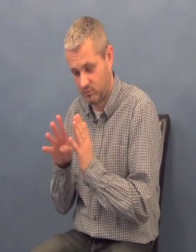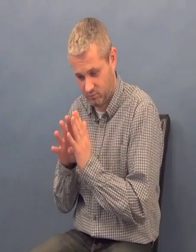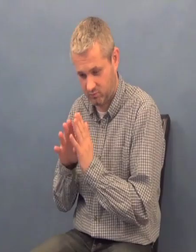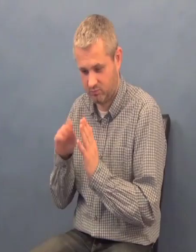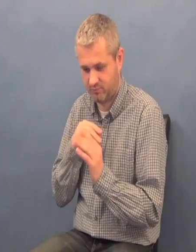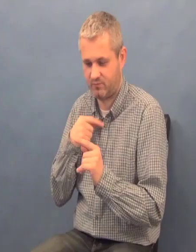Mogę o dziewiętnastej.